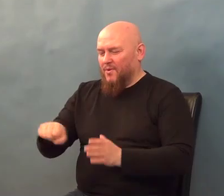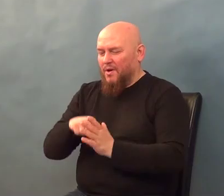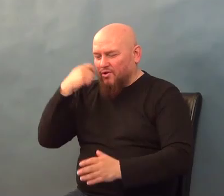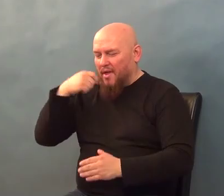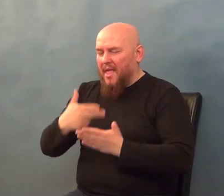Powtórz.